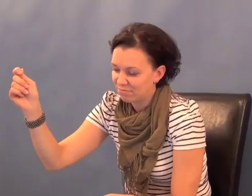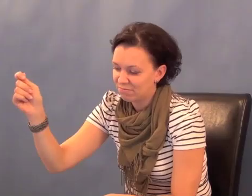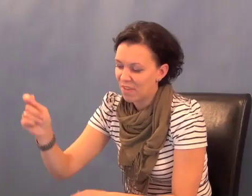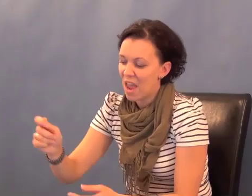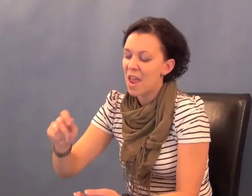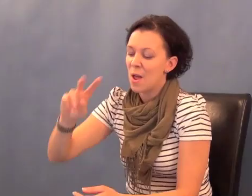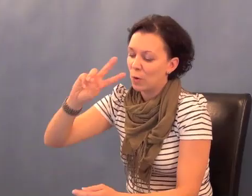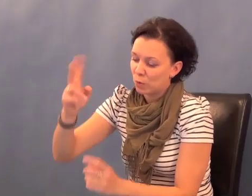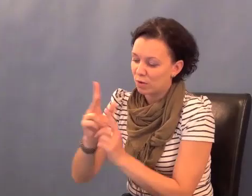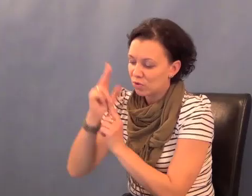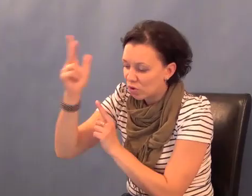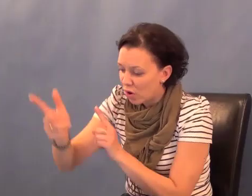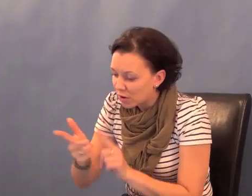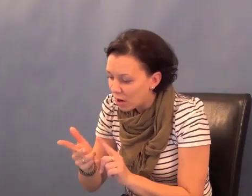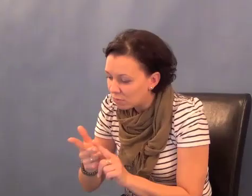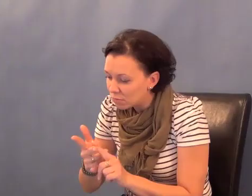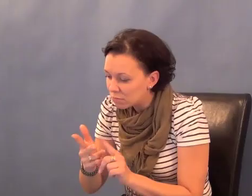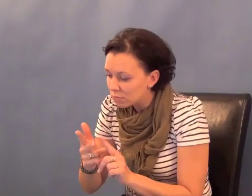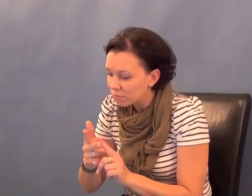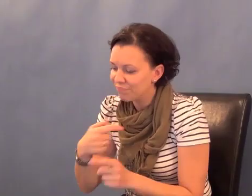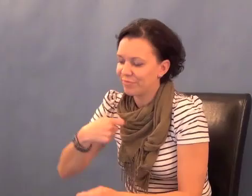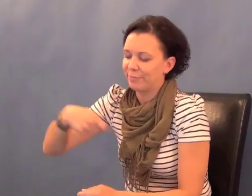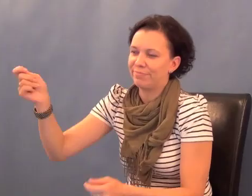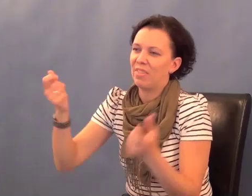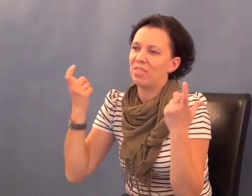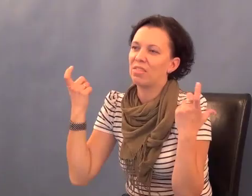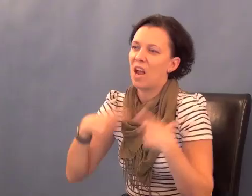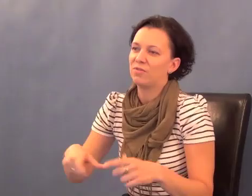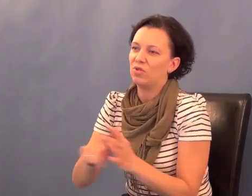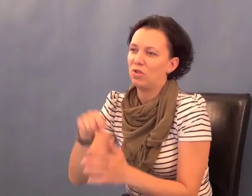A następny, trzeci przyszły tydzień, wyjeżdżam na wieś do dziadka.